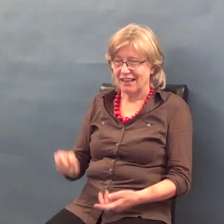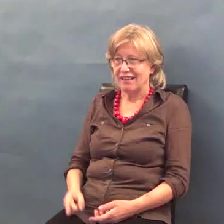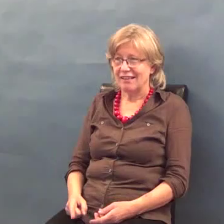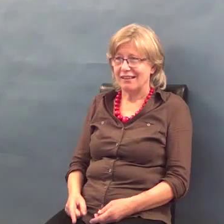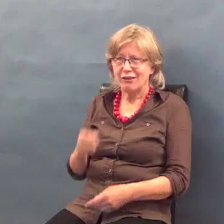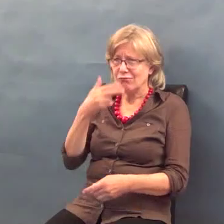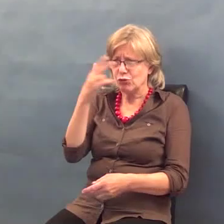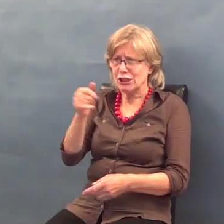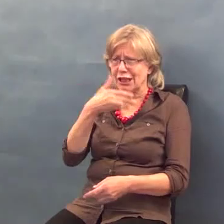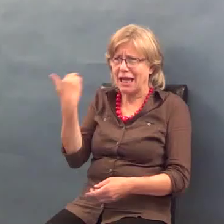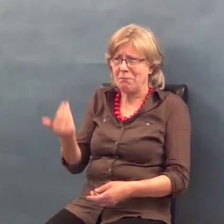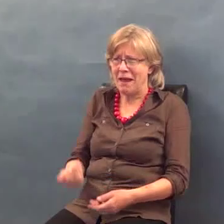Nie widziałam czegoś takiego.